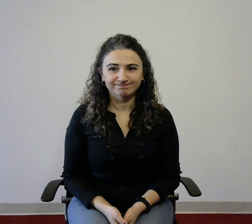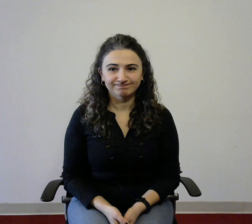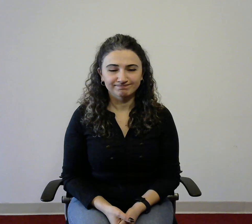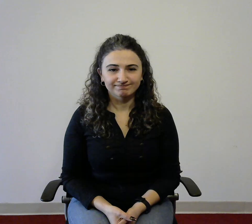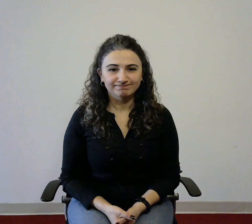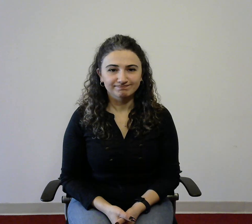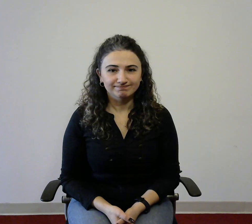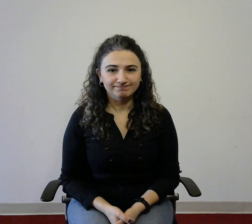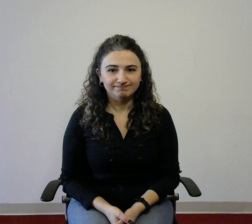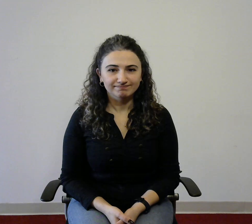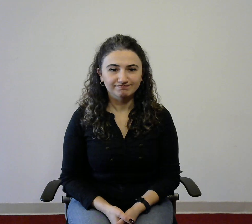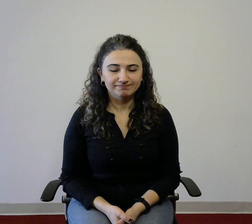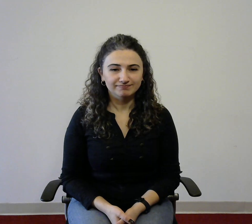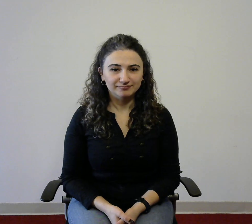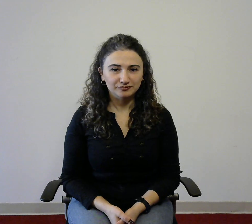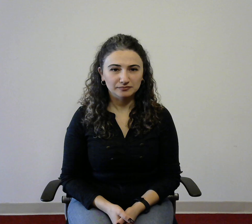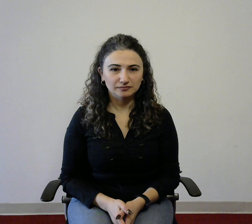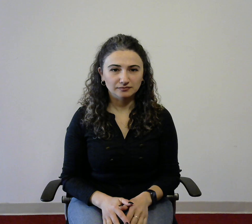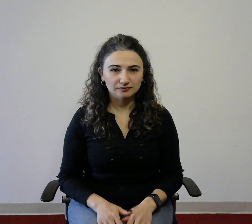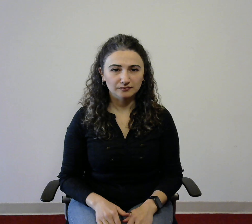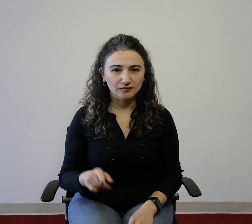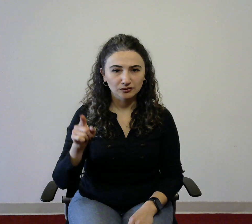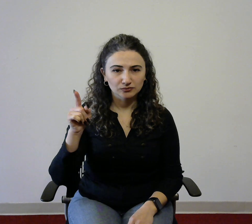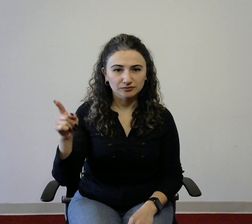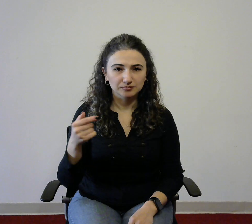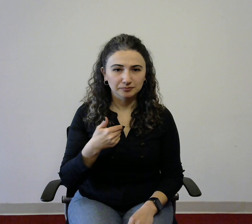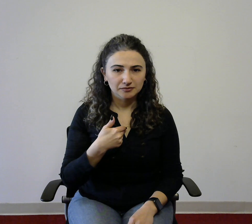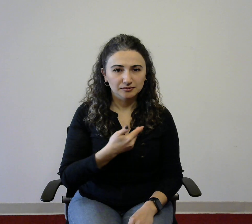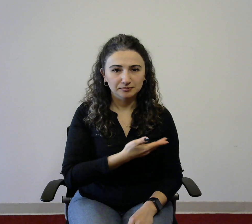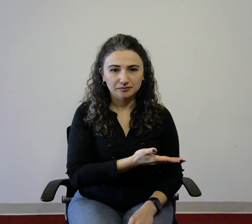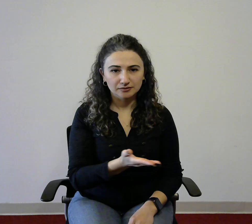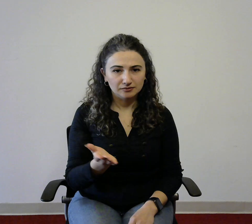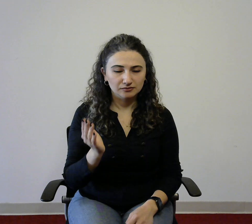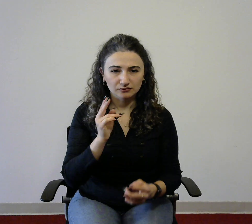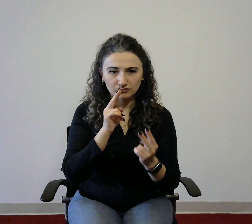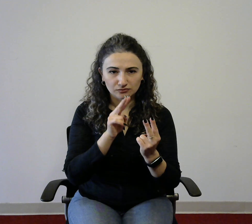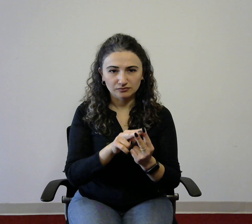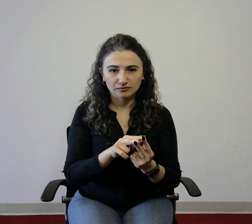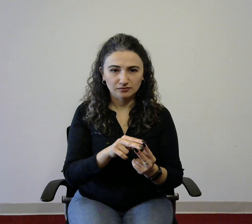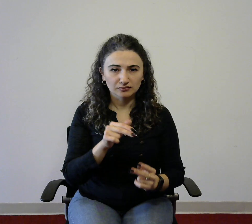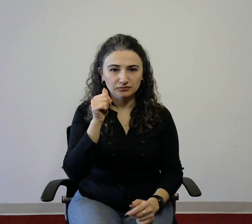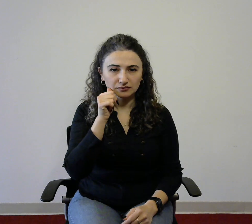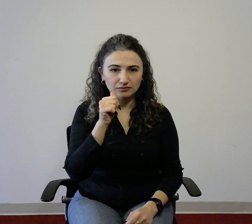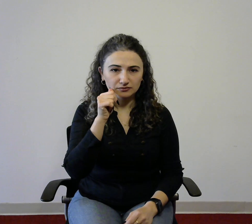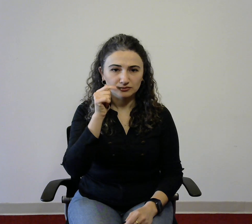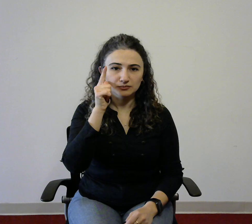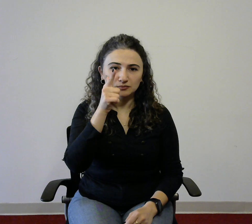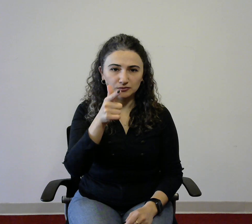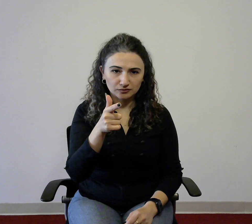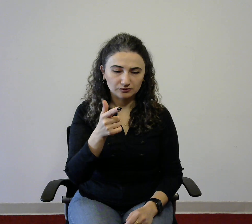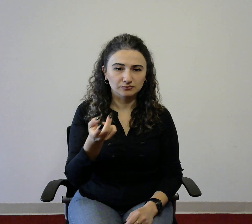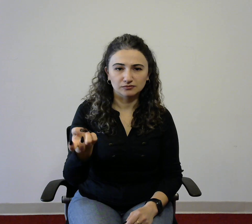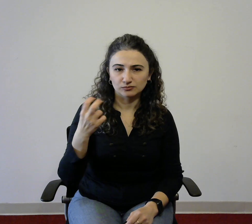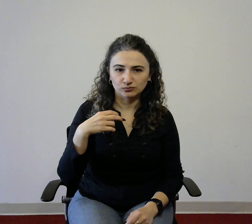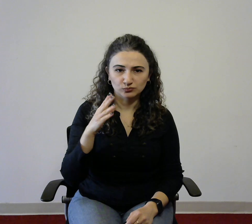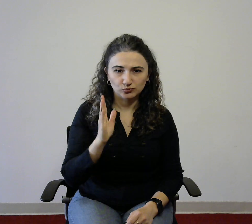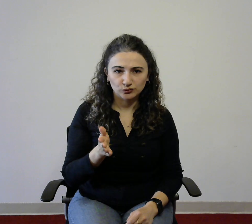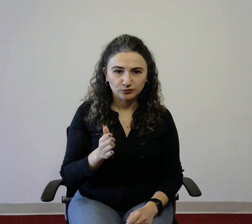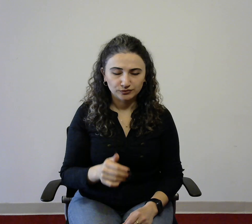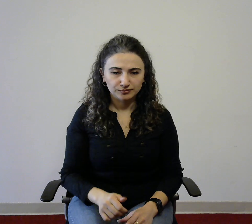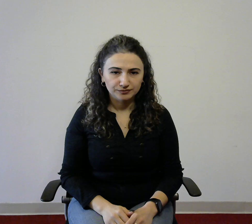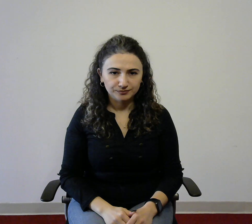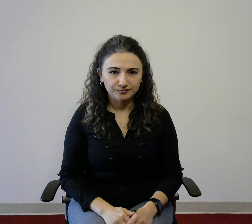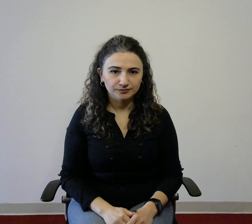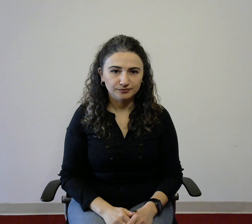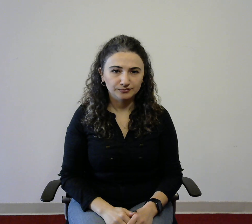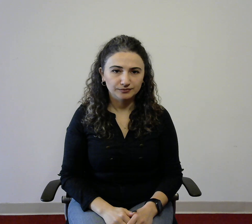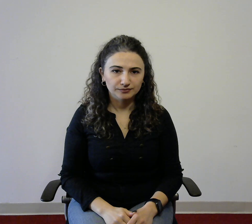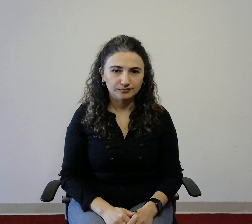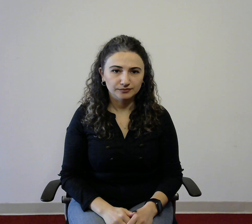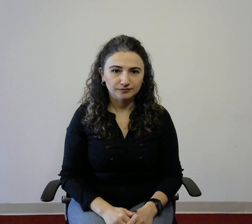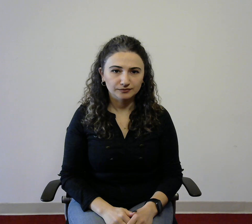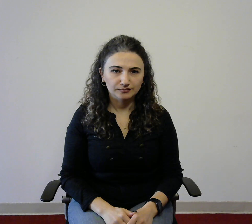O, bizi görməyə birisigün gələcək